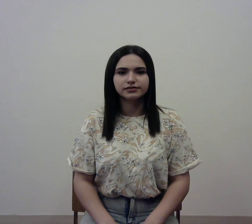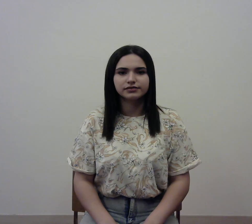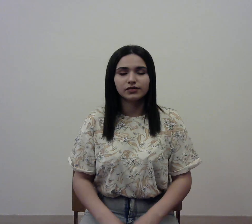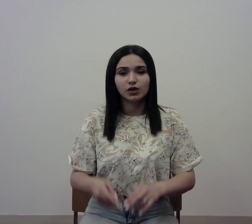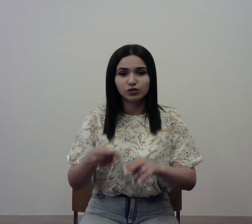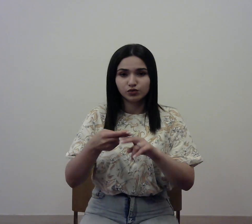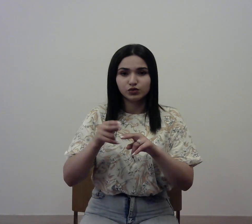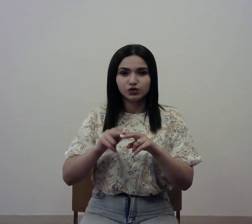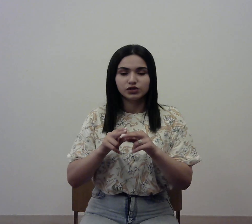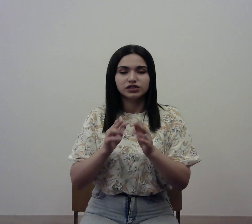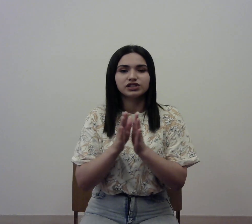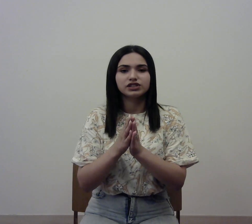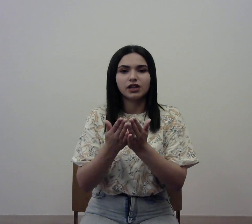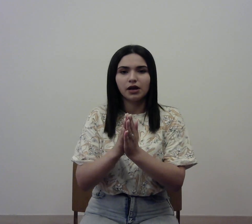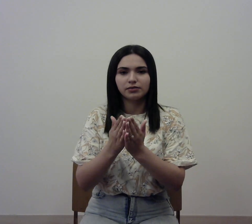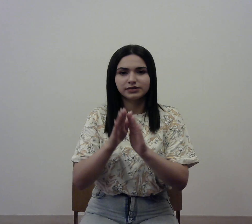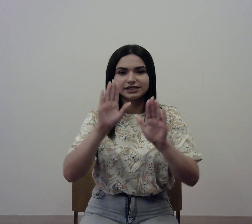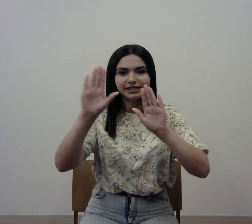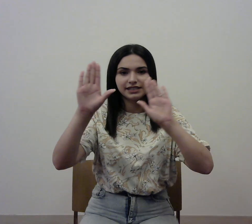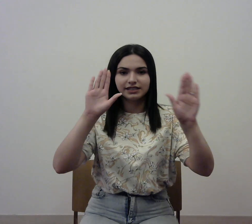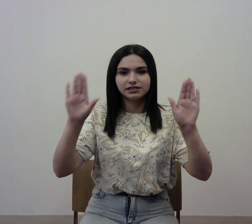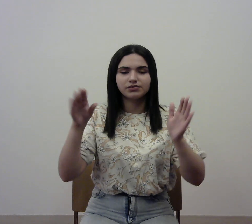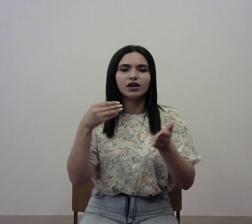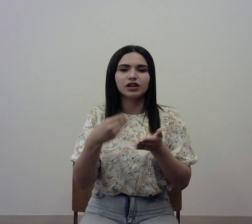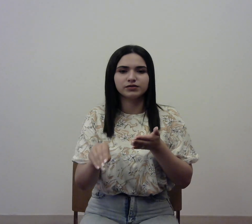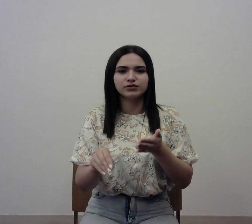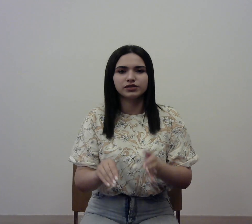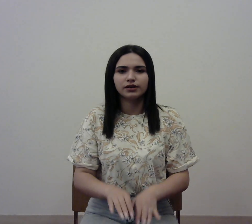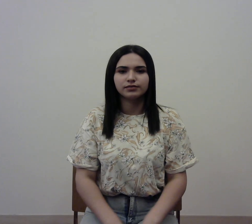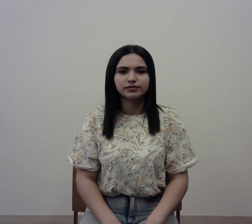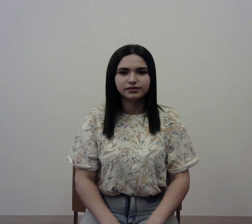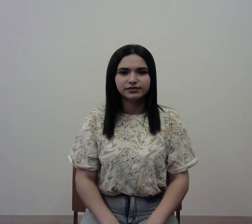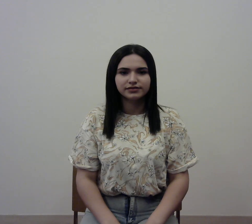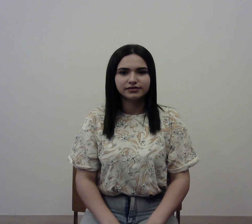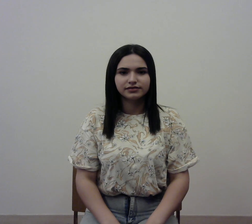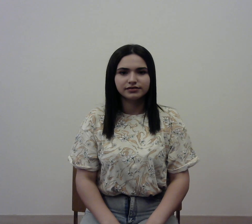Bu kitabları sərgidən almışam